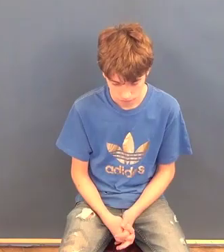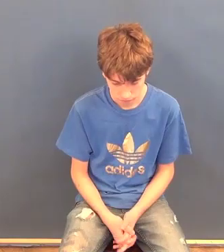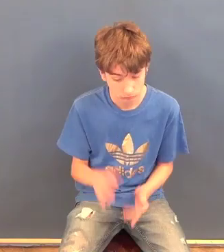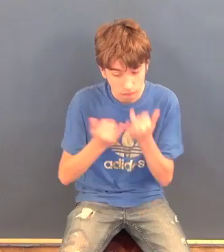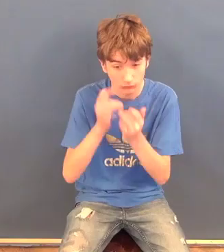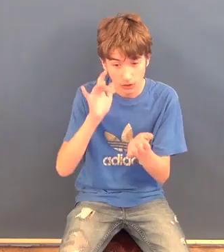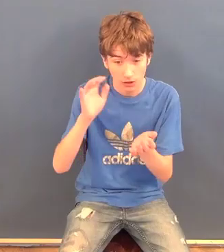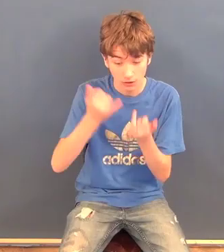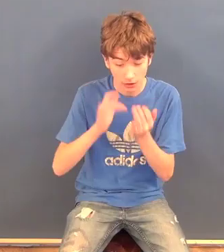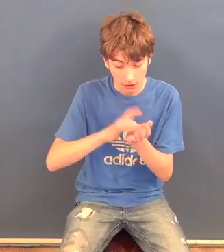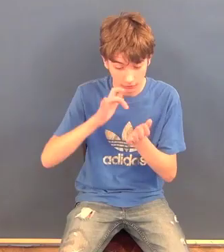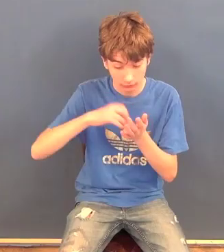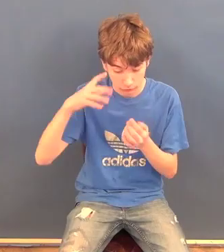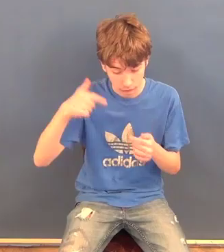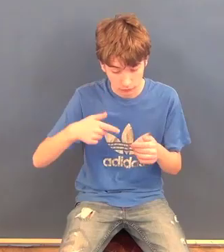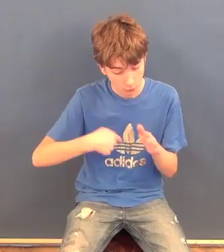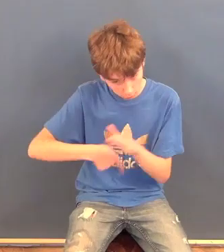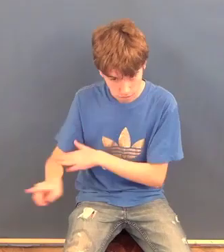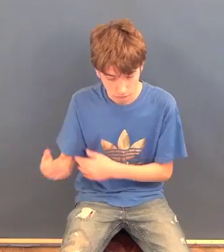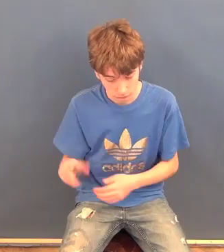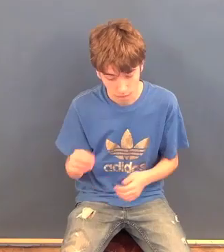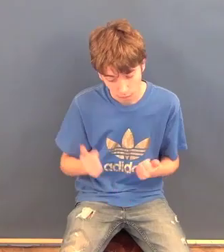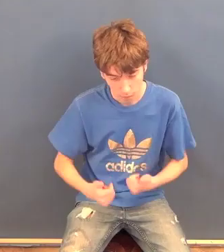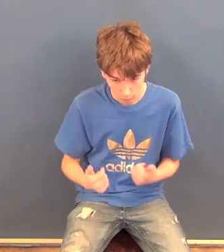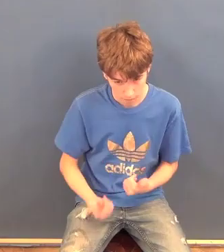Jeżeli będzie alarm, trzeba uciekać, nie czekać.